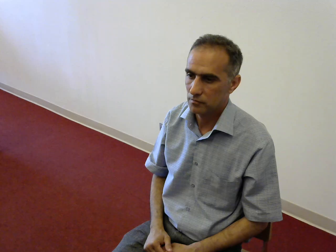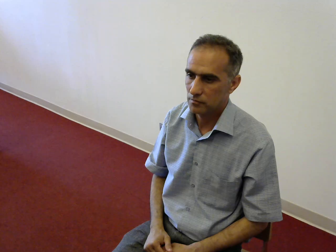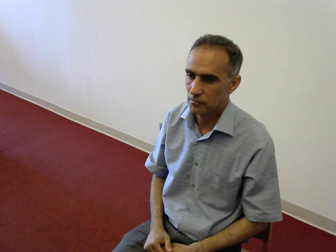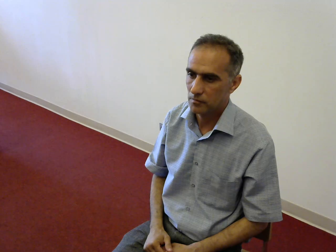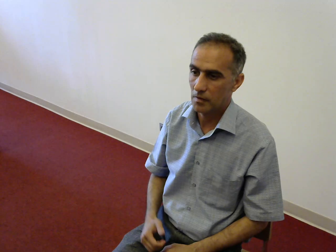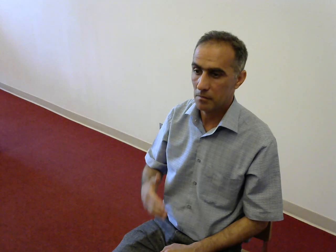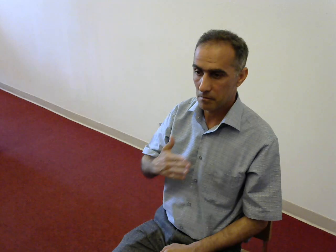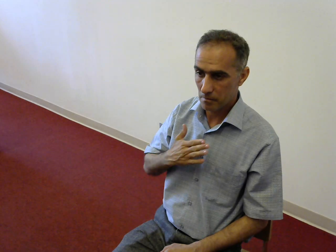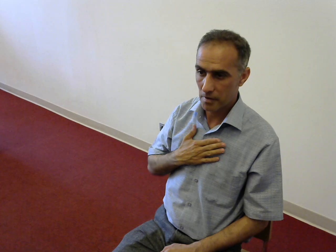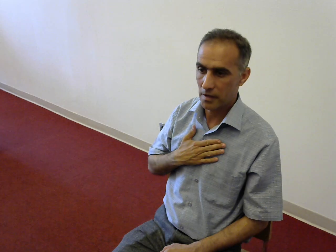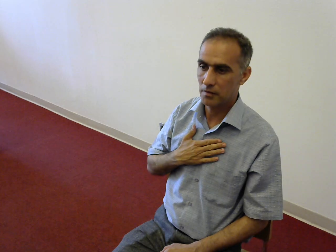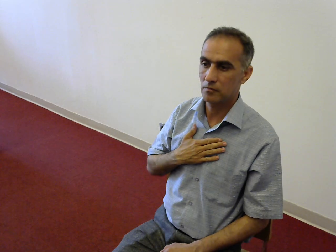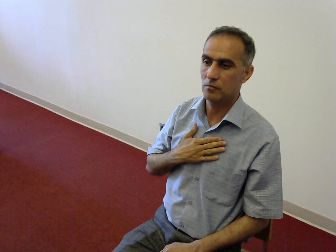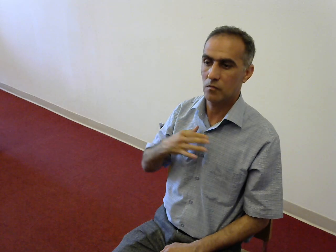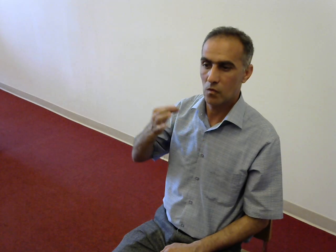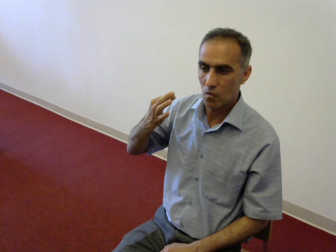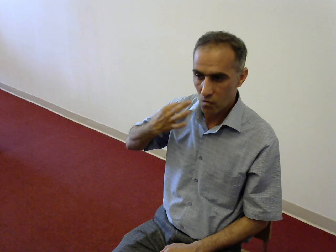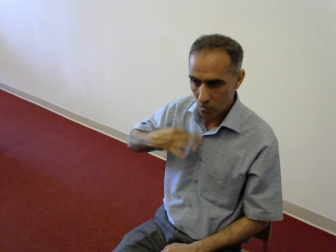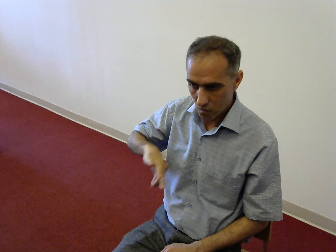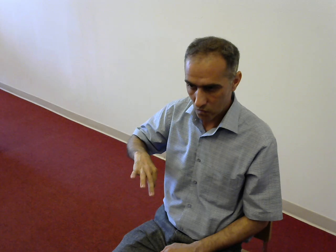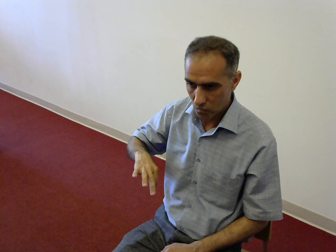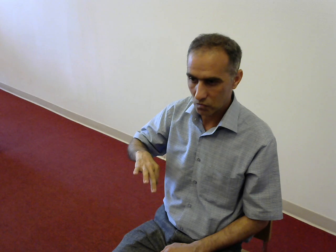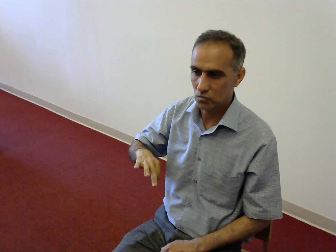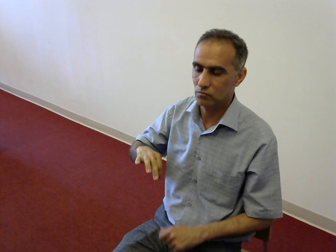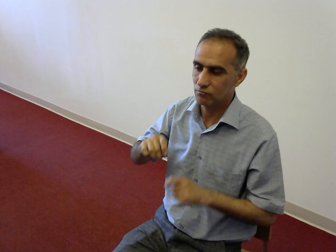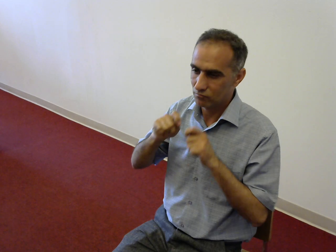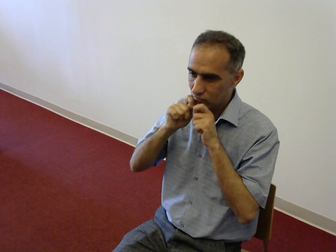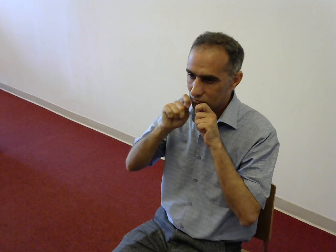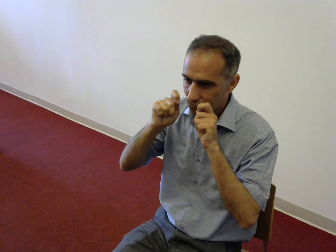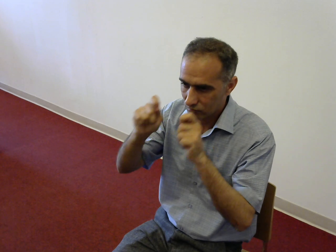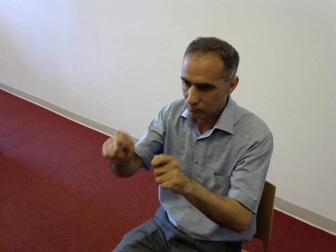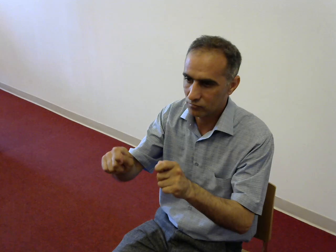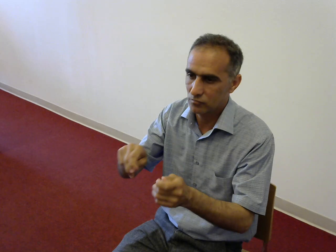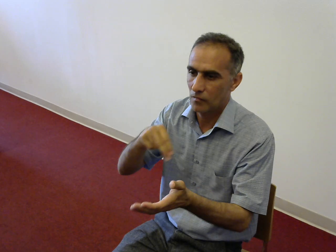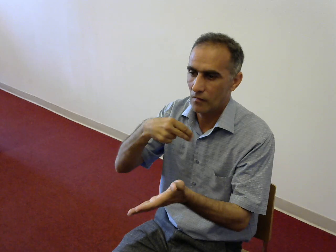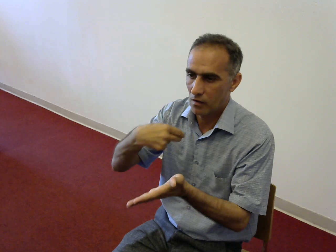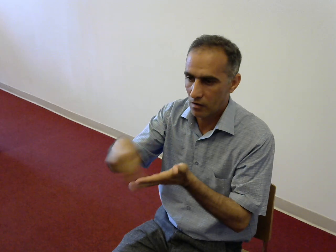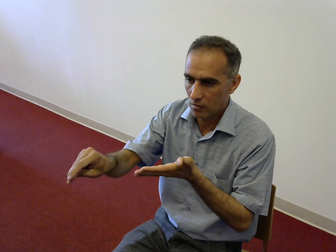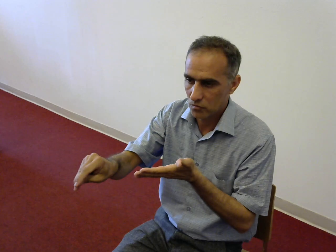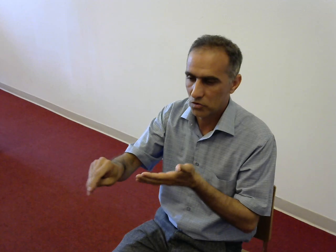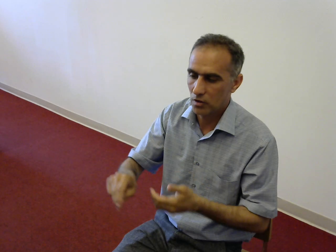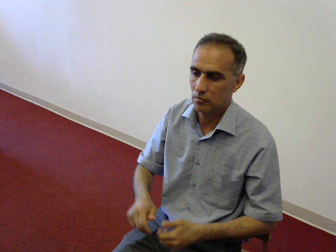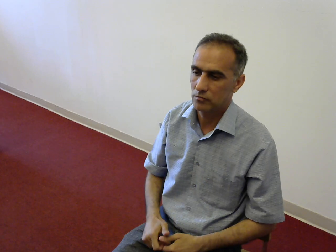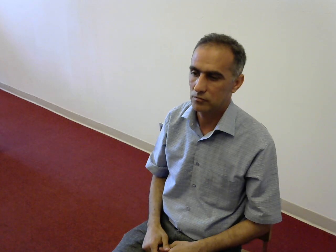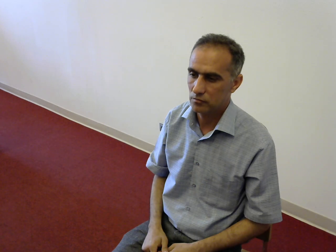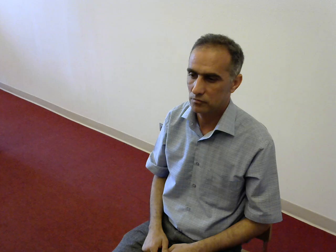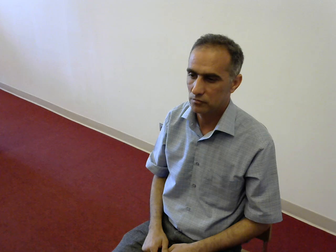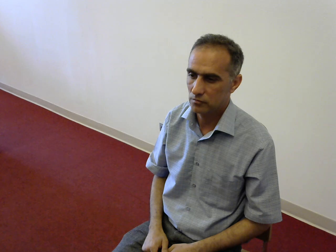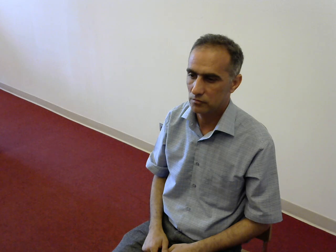Mən oğlum üçün hədiyyə almışam